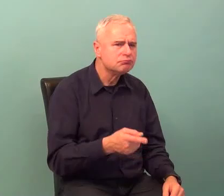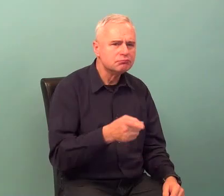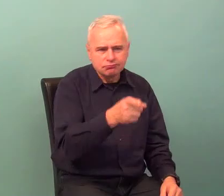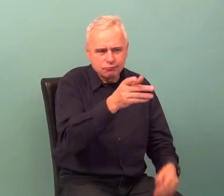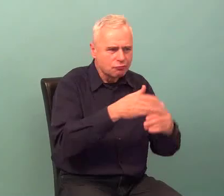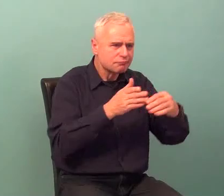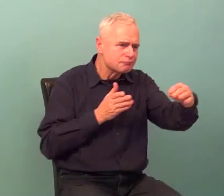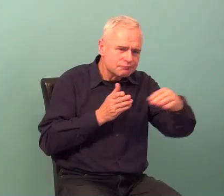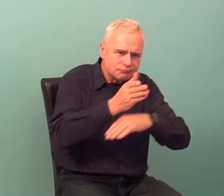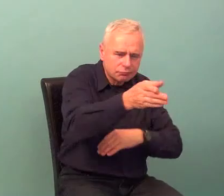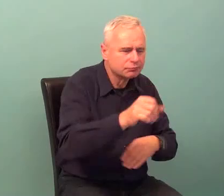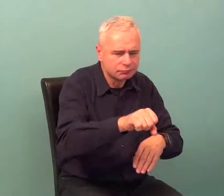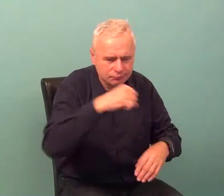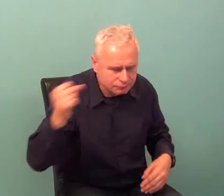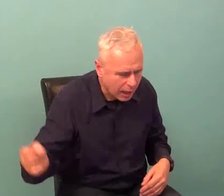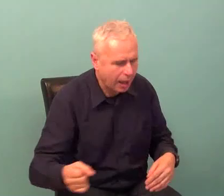Biegnie do domu, otwiera drzwi, wpada do środka.